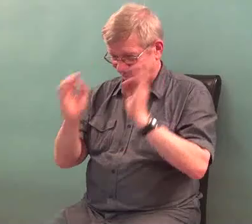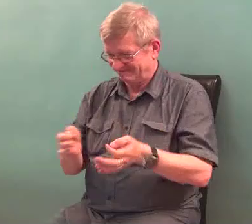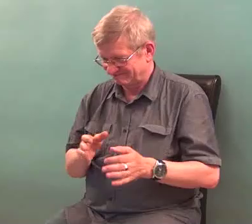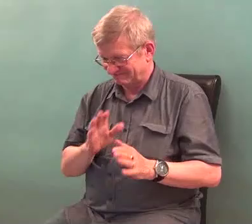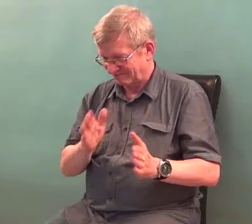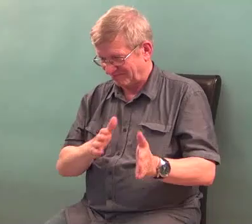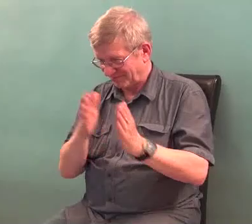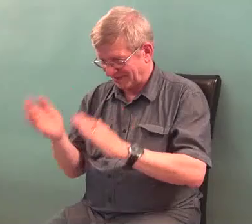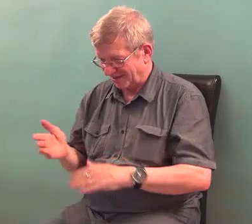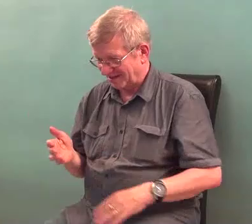Następne.